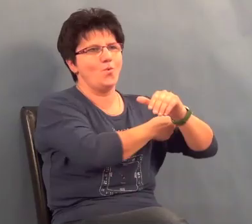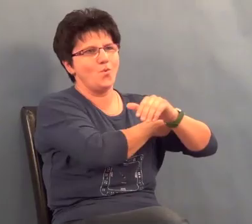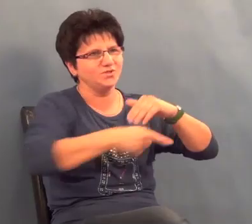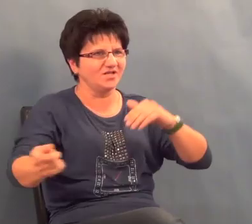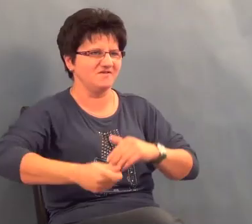Babcia krzyczy i wygraża mu ręką.